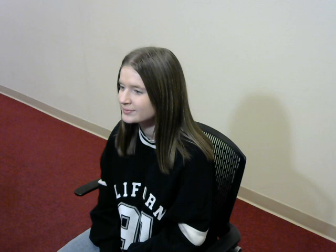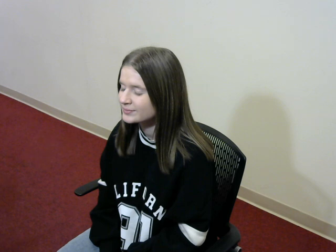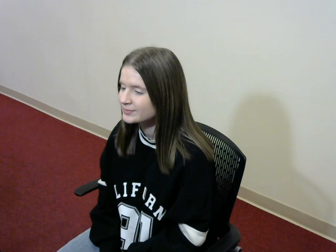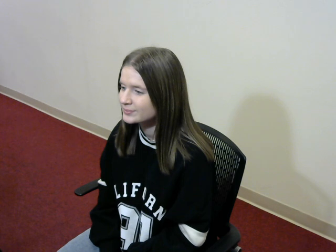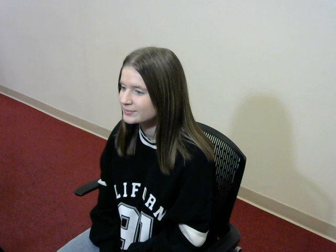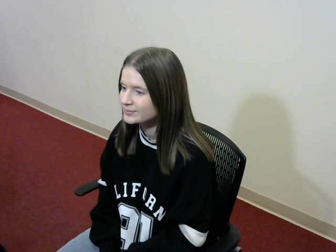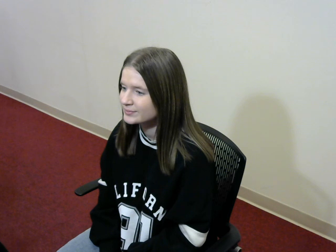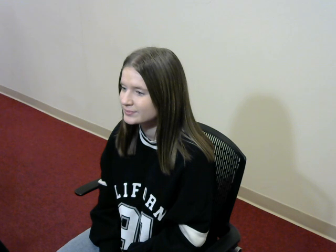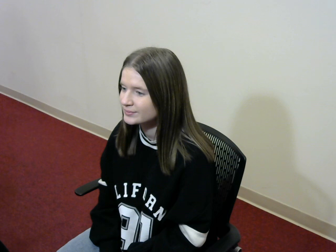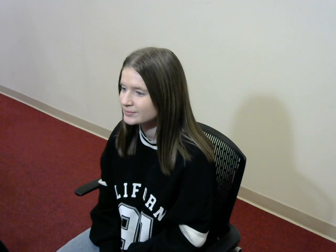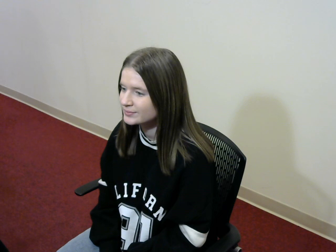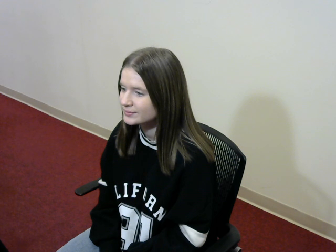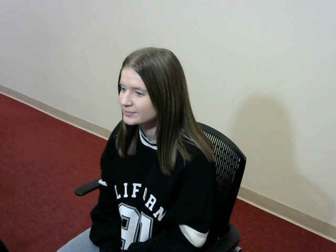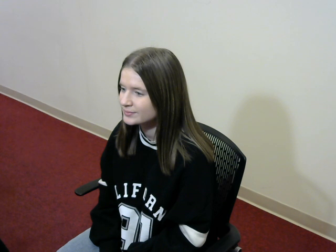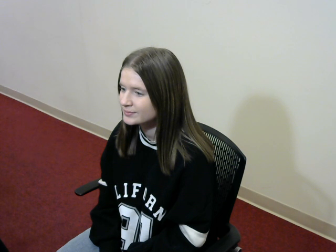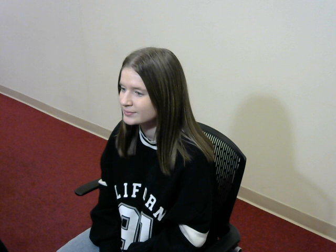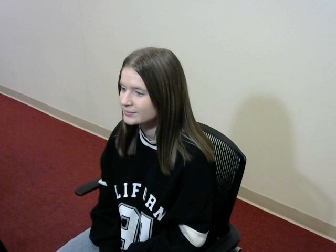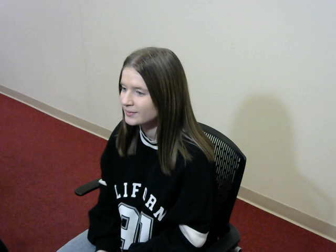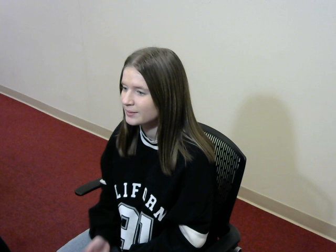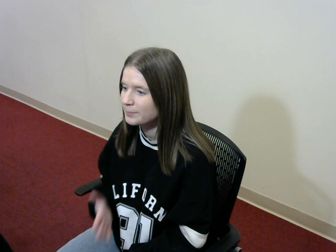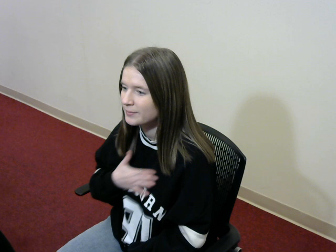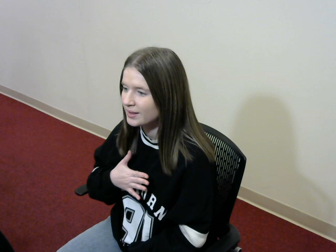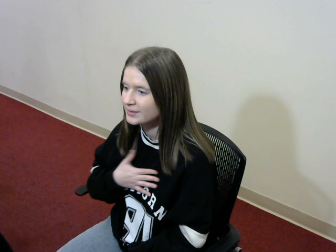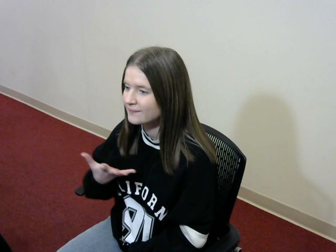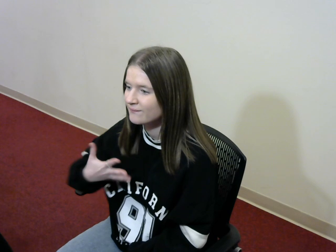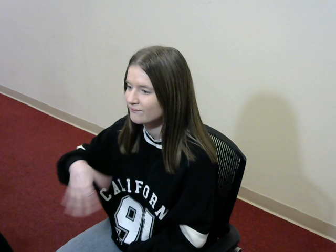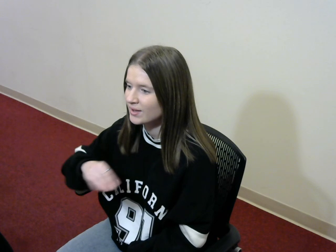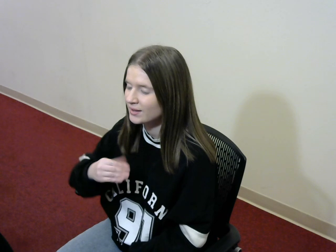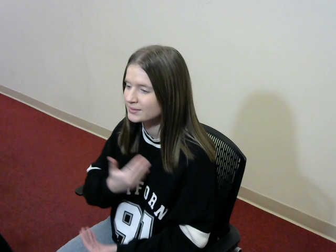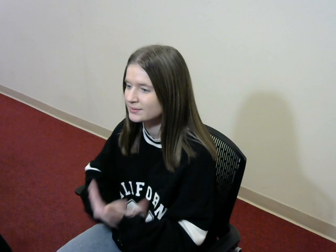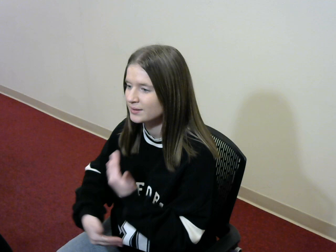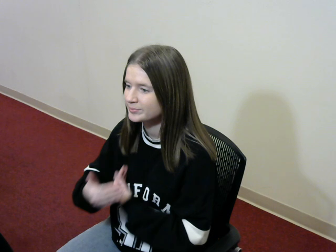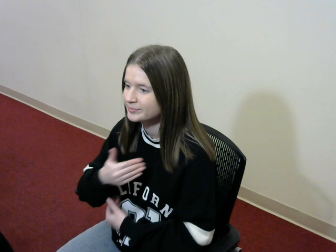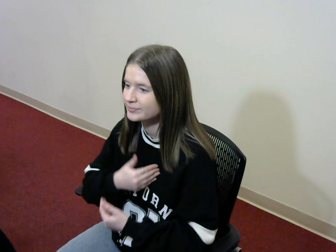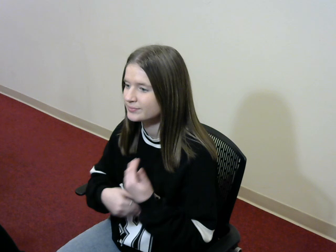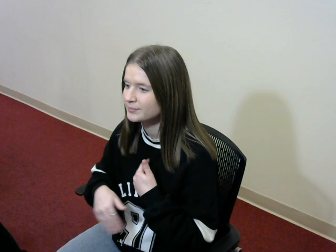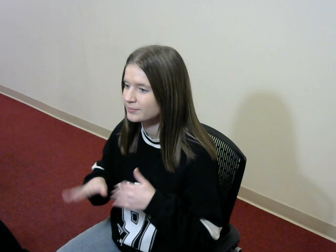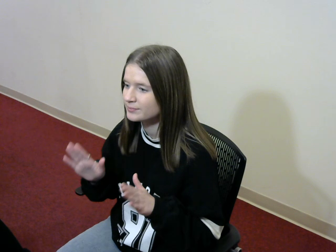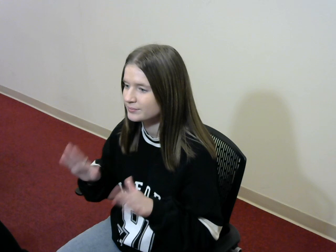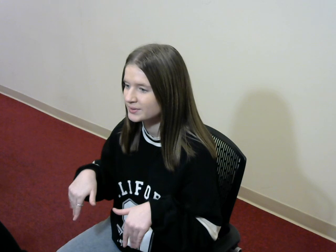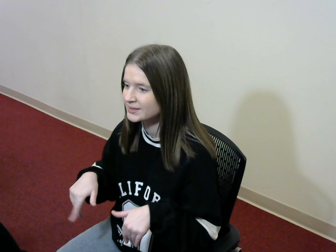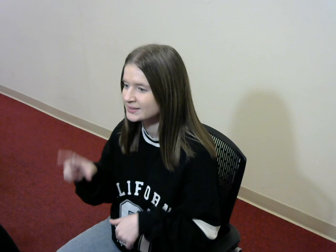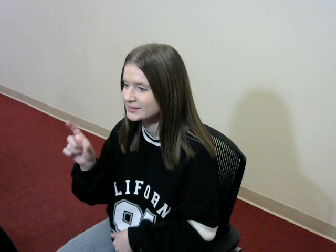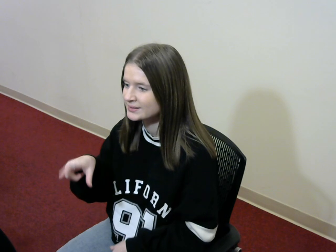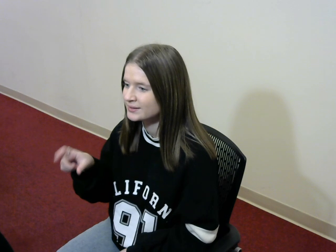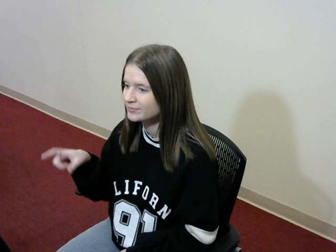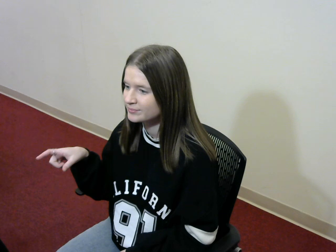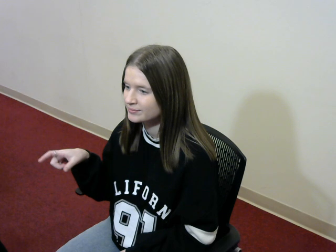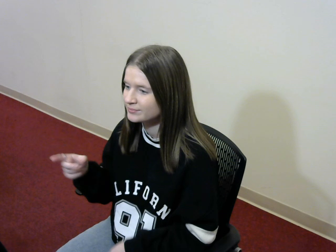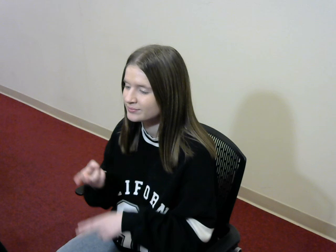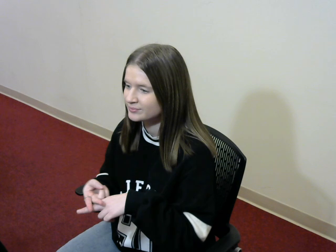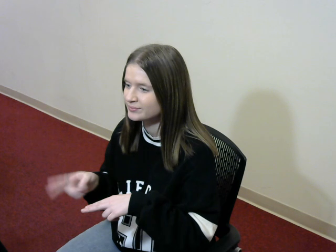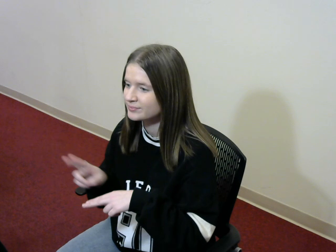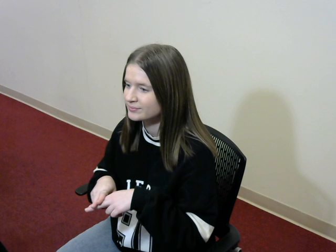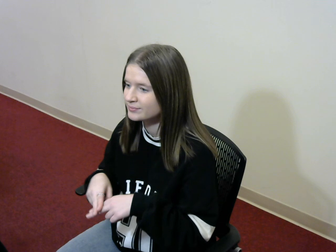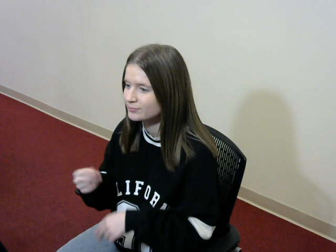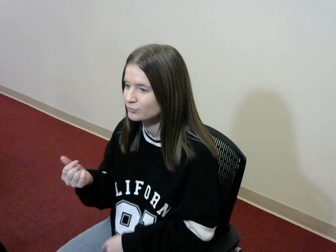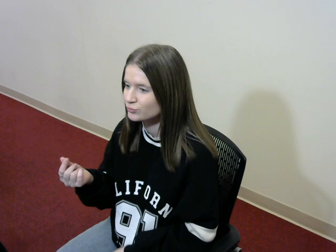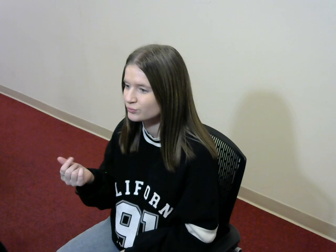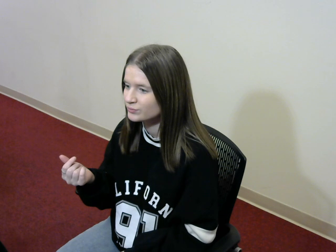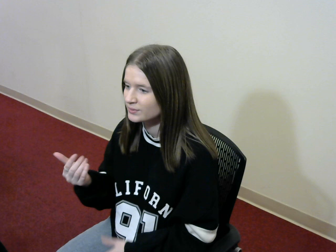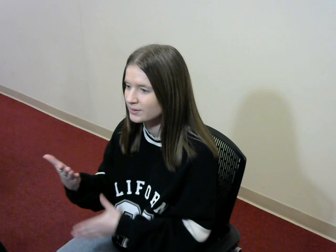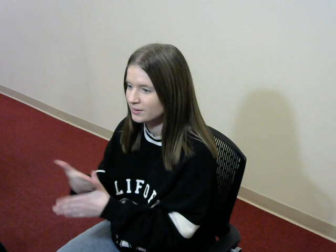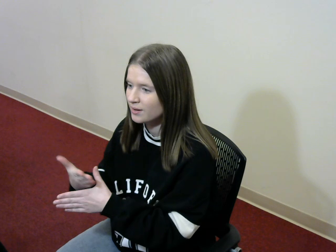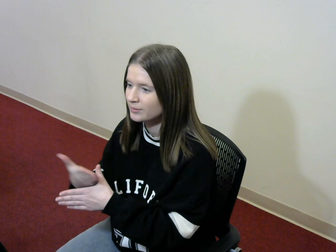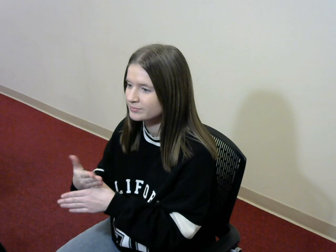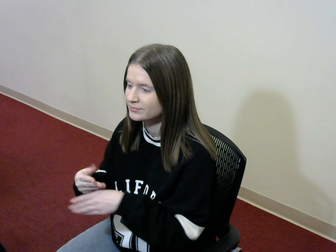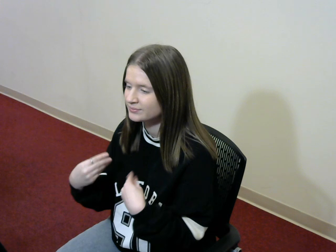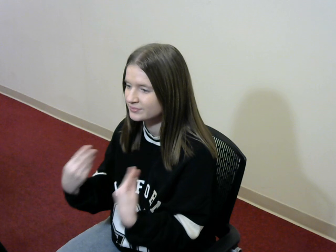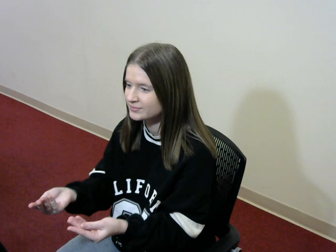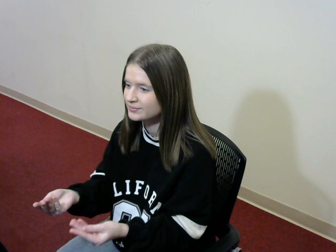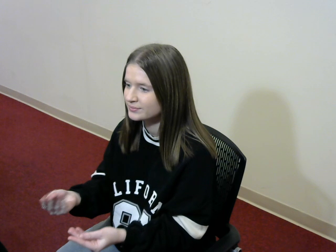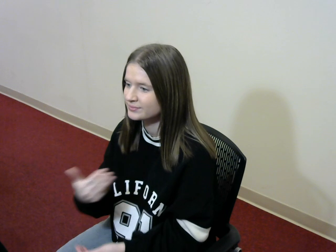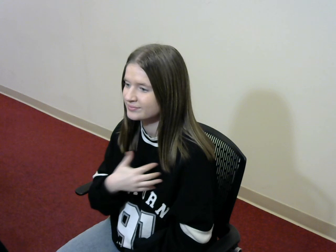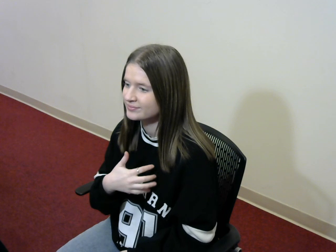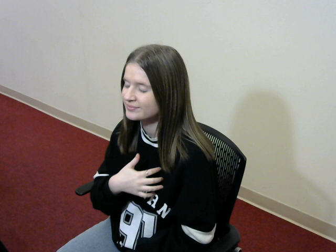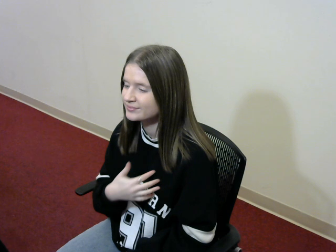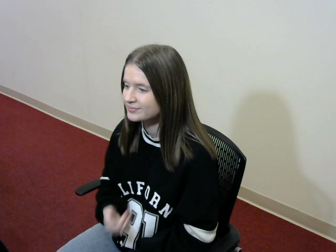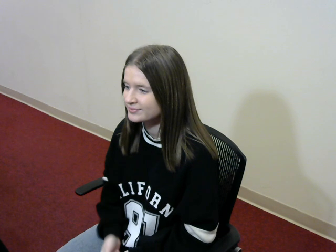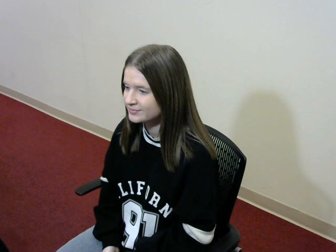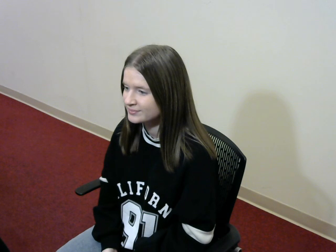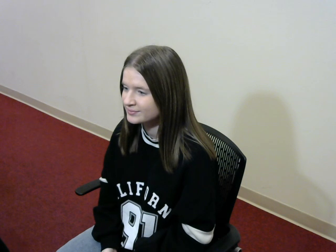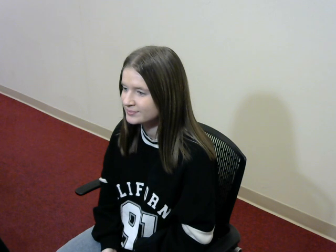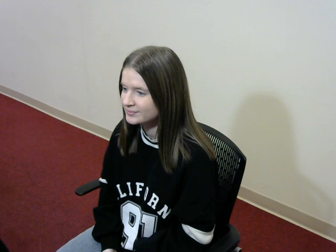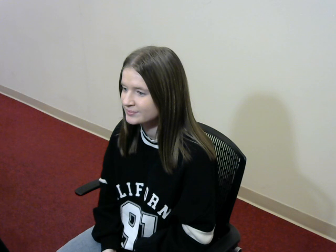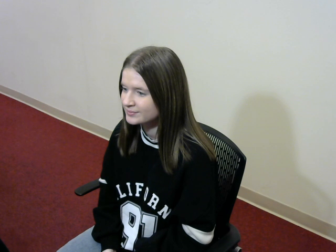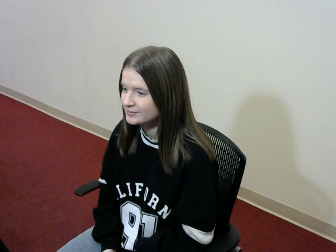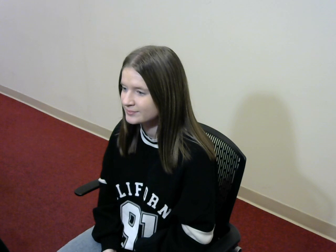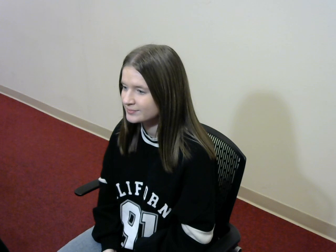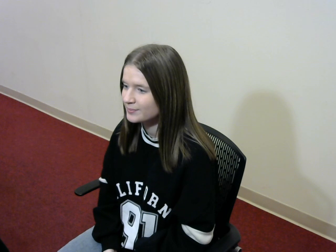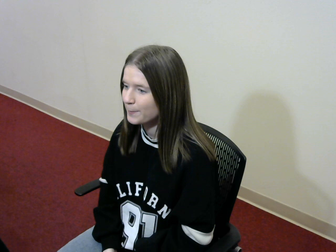Biz əlilliyi olan şəxslər üçün pul yardım vermək istəyirik